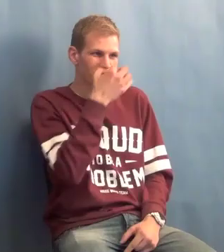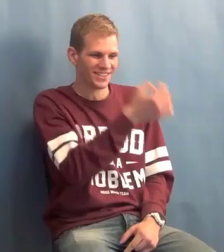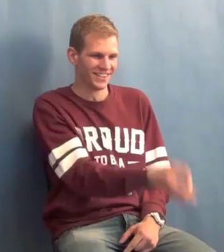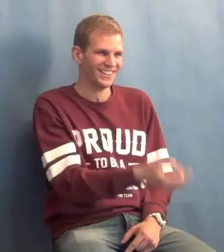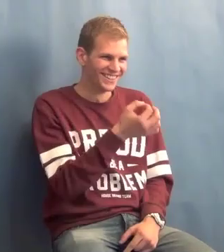Zapytaj tam.